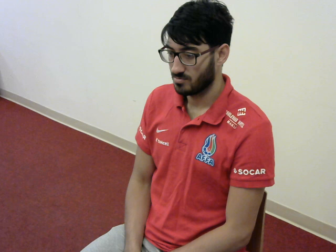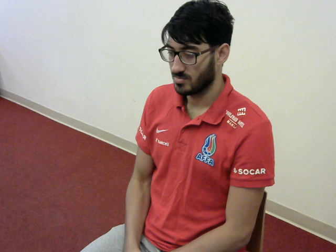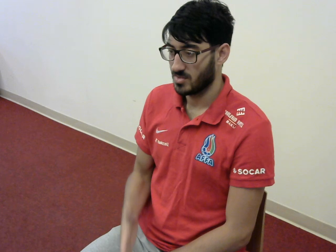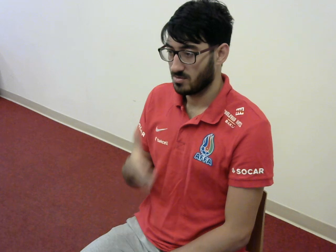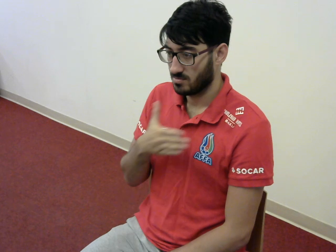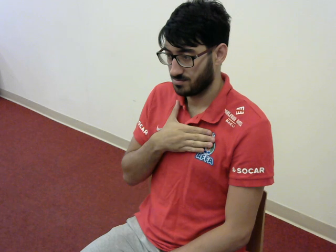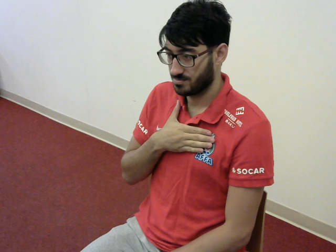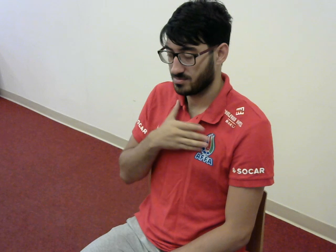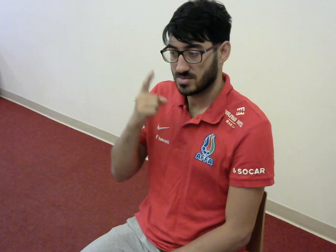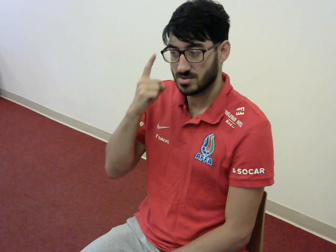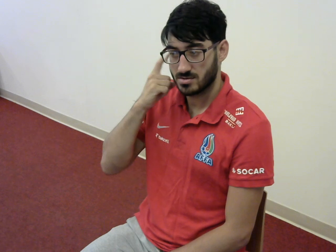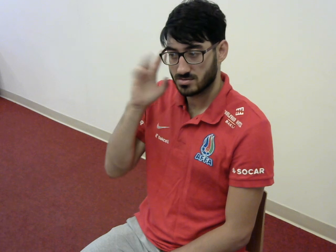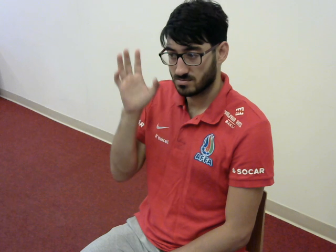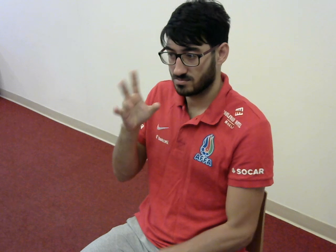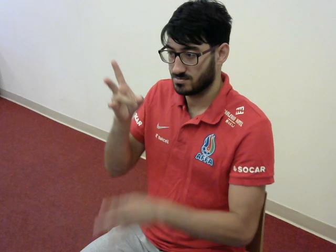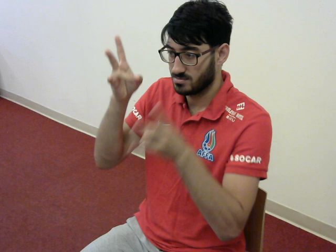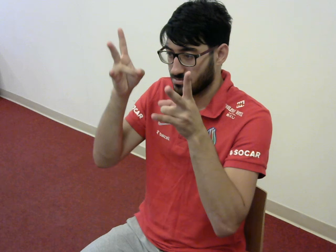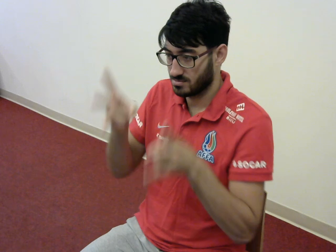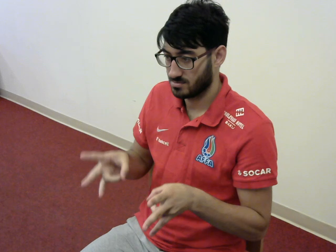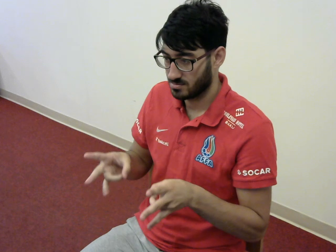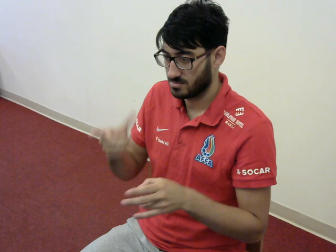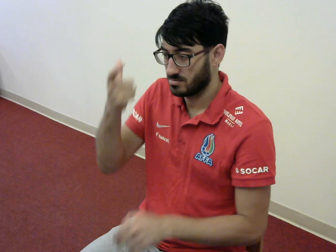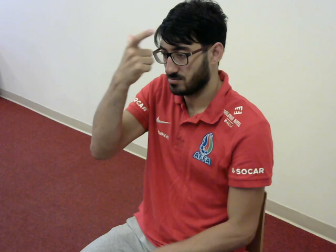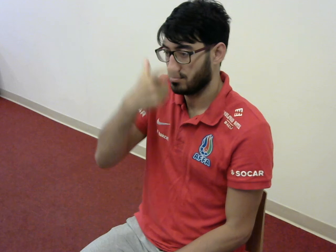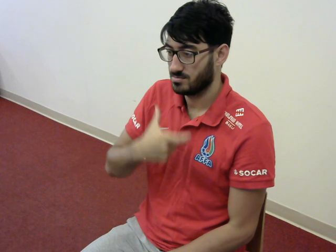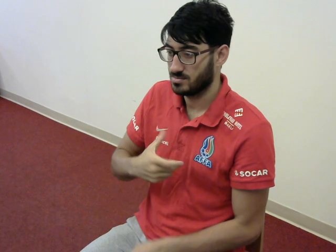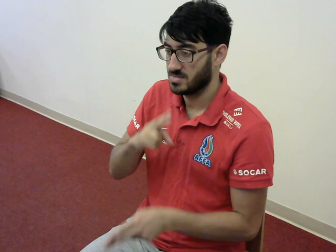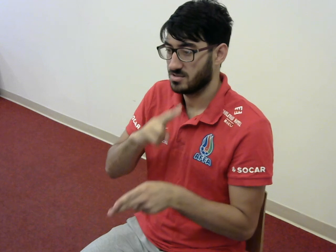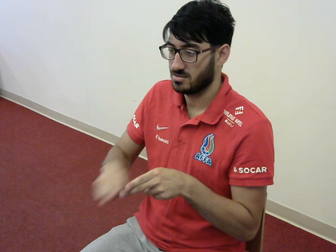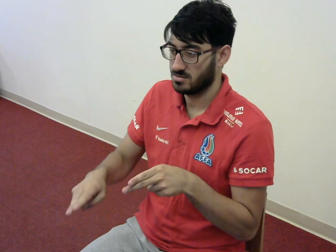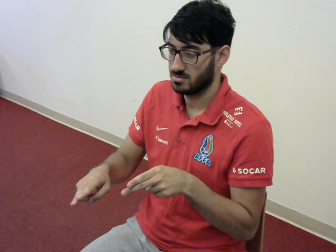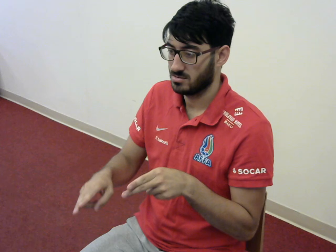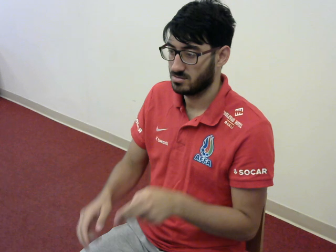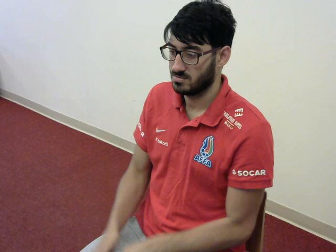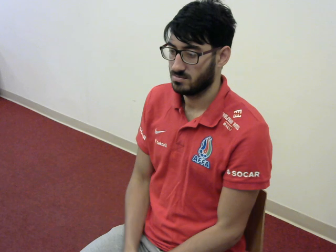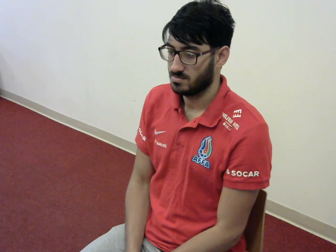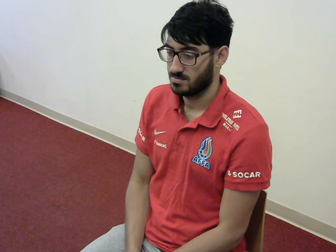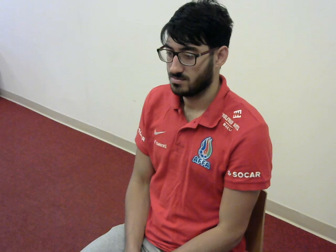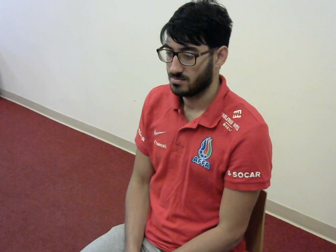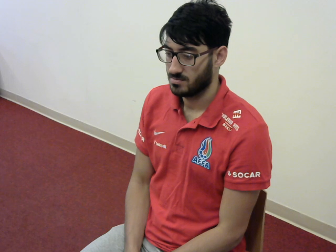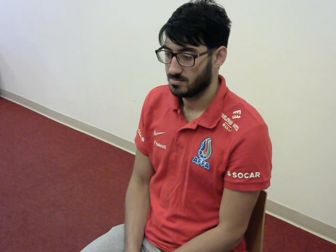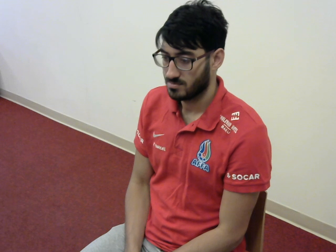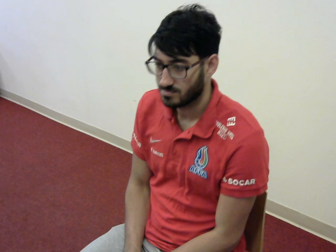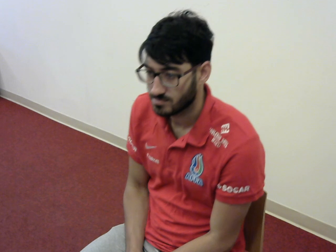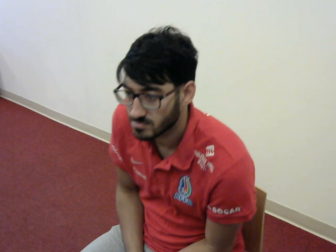Mən eşitməni qəza nəticəsində itirmişəm